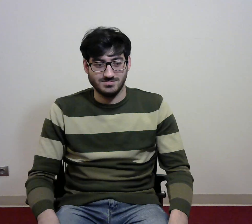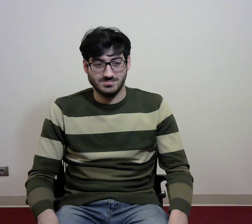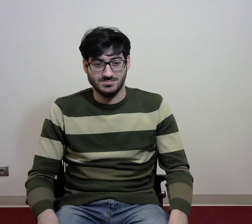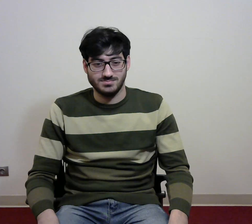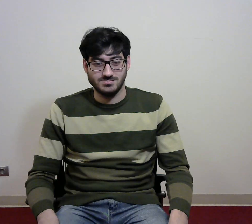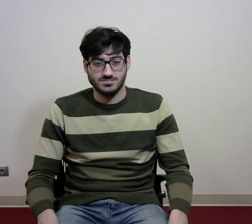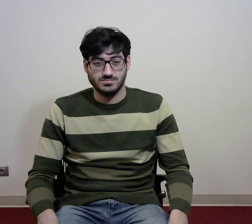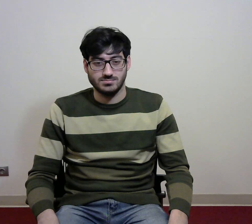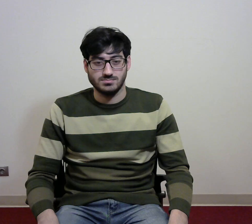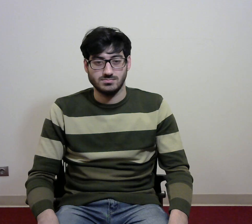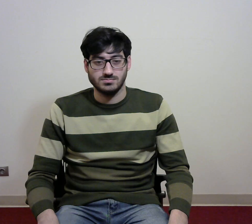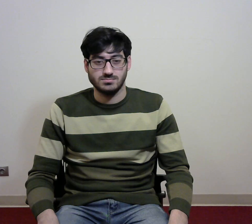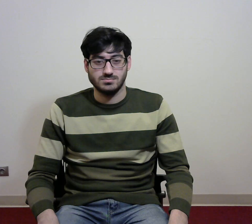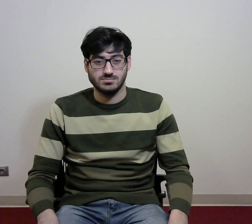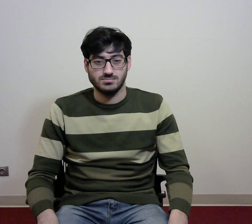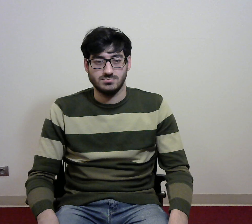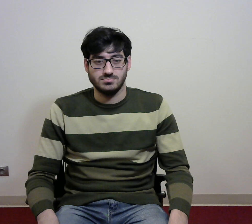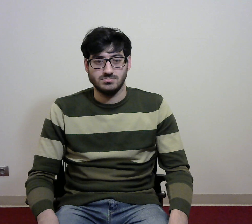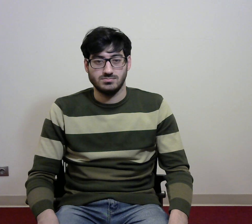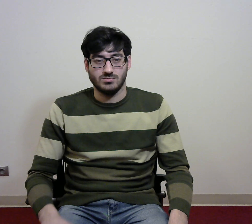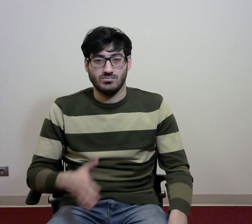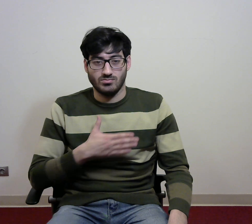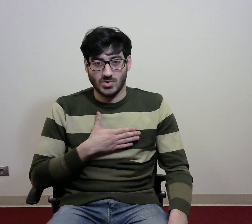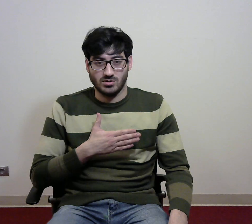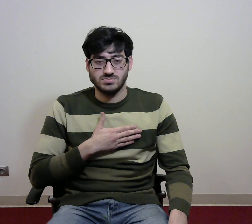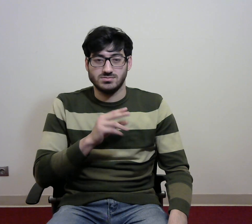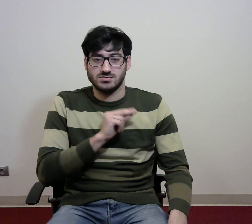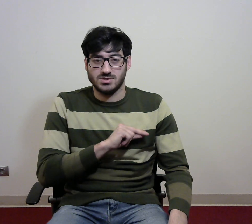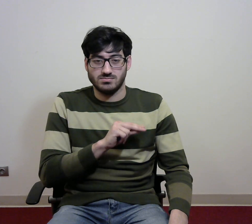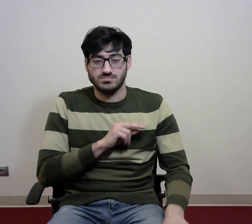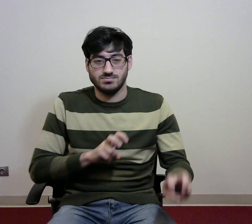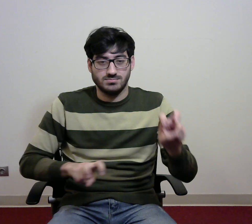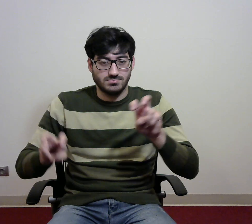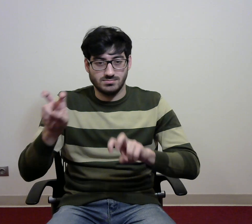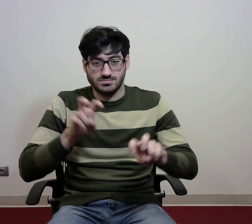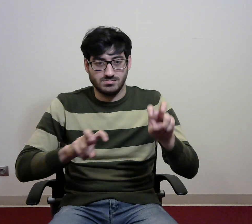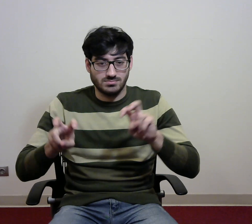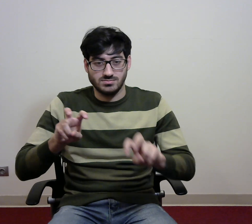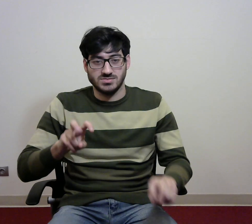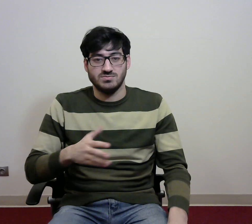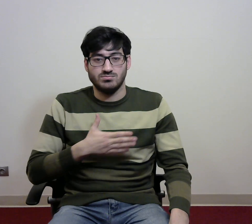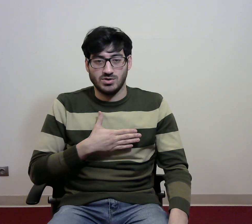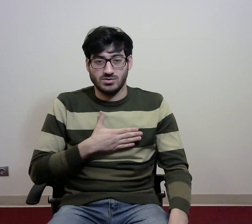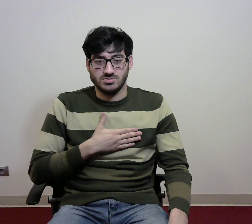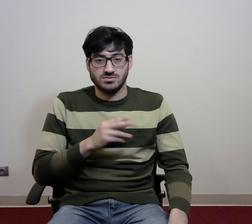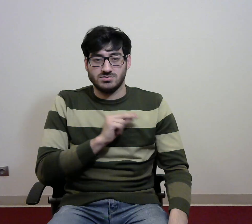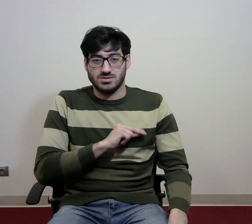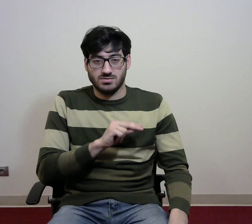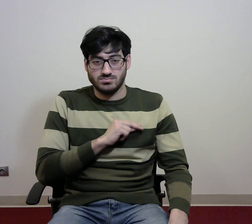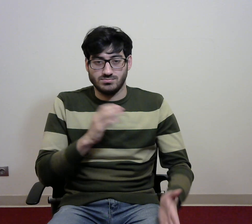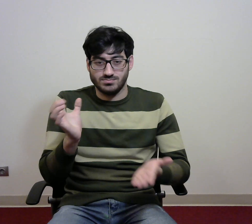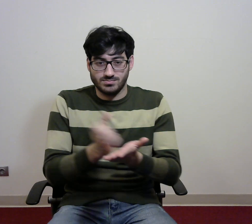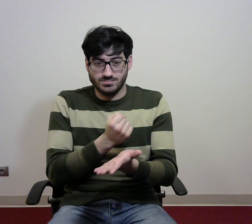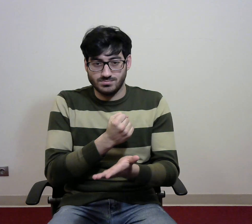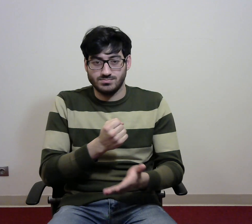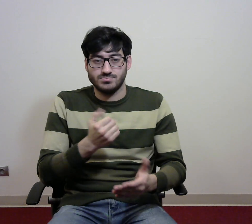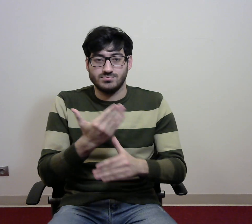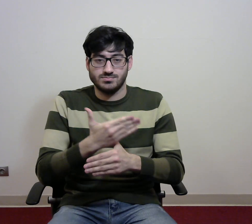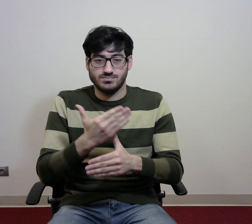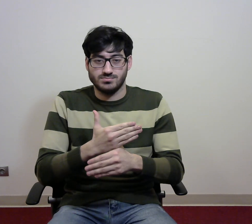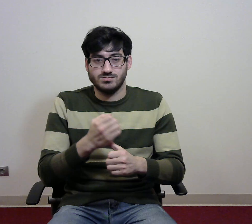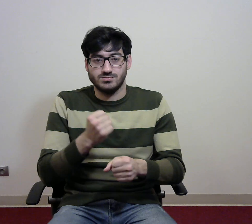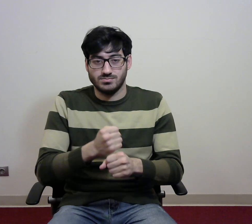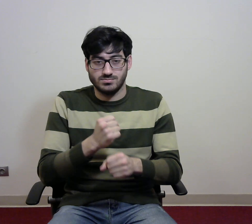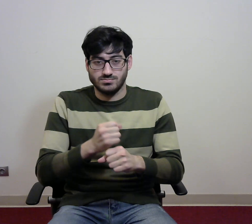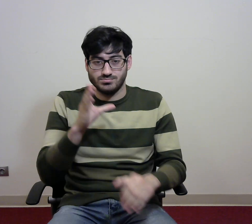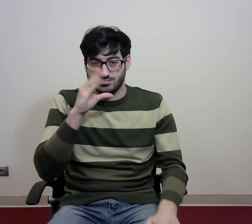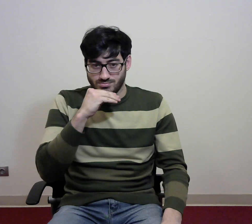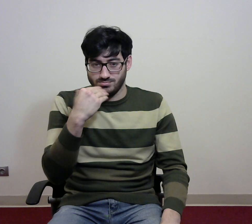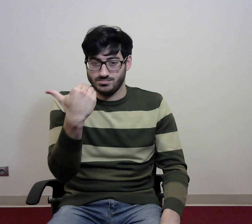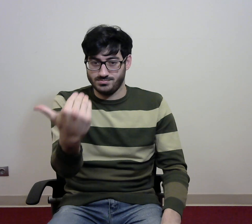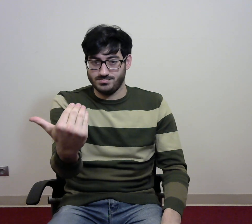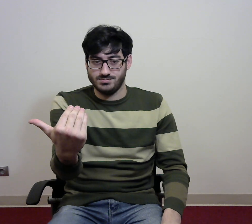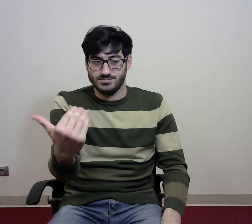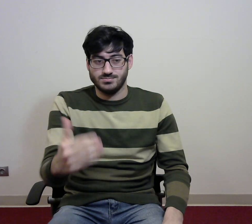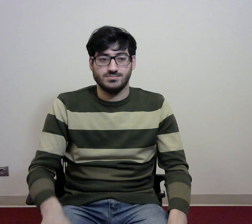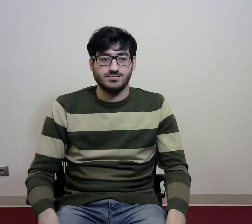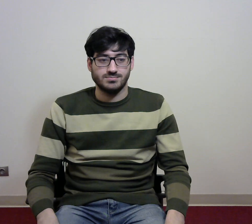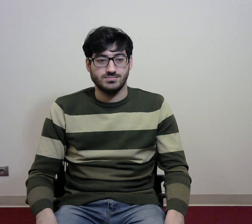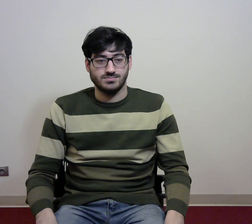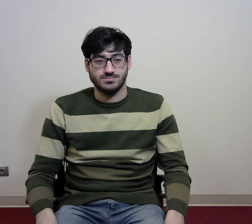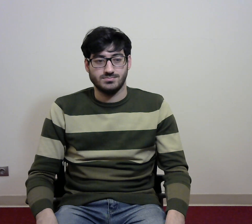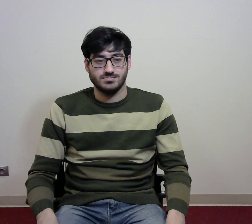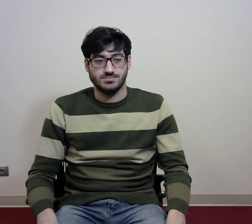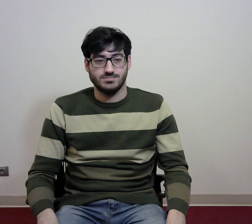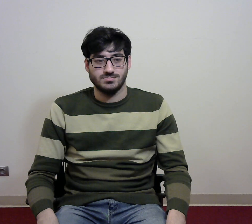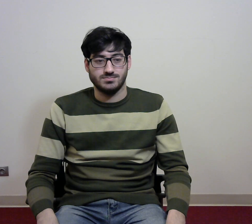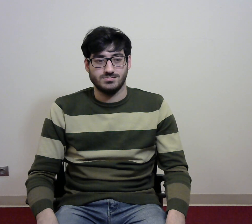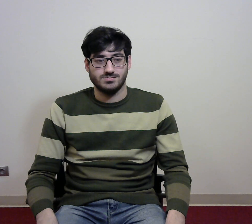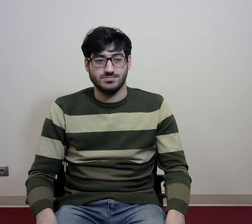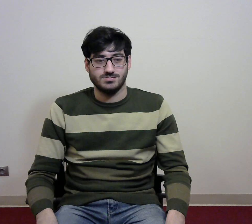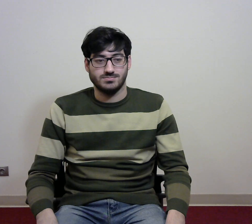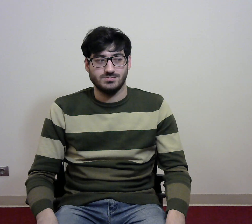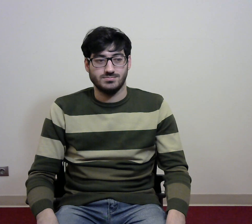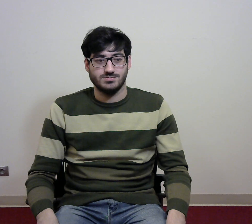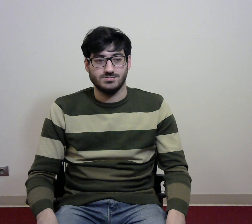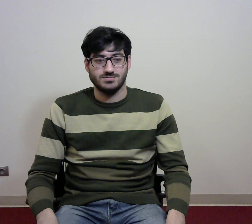Mən iş axtarıram, mənə iş tapmaqda kömək edə bilərsinizmi?